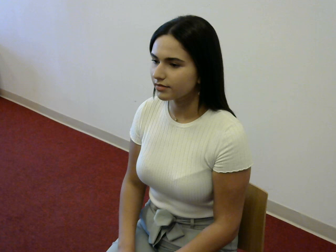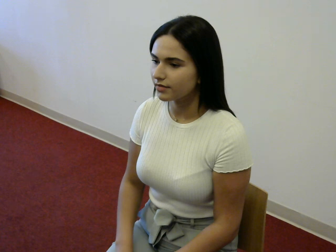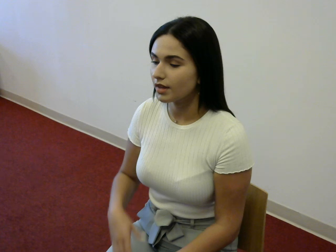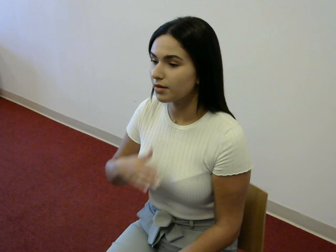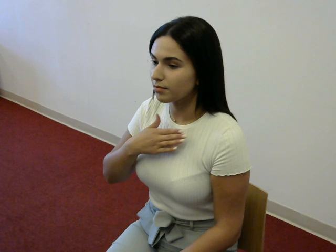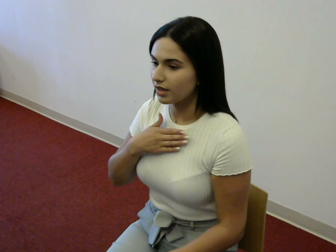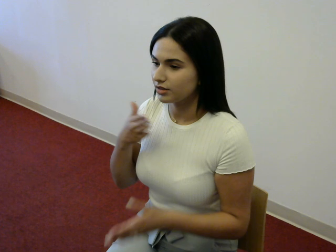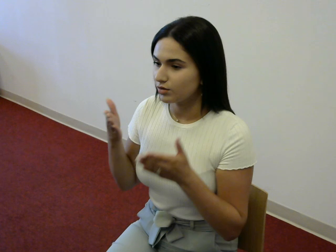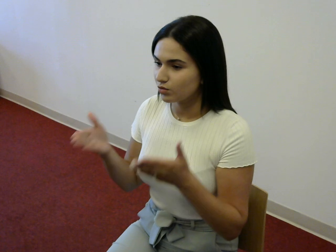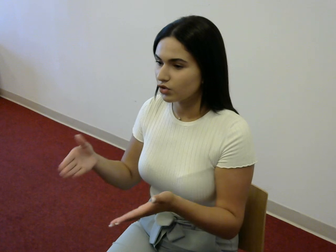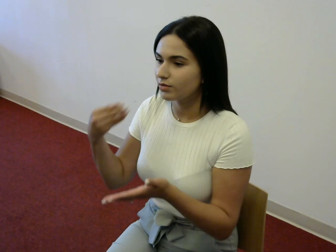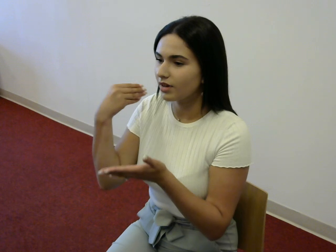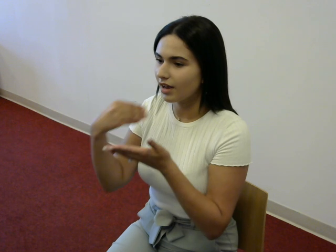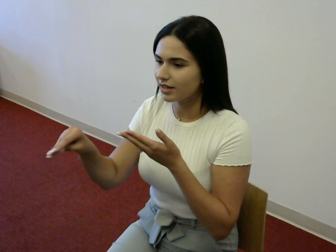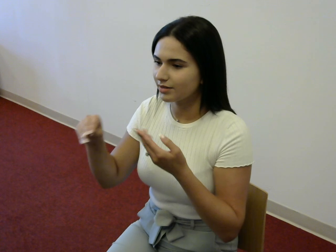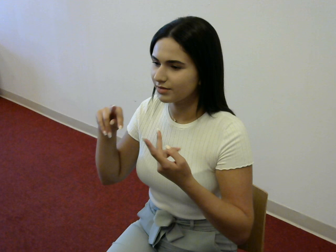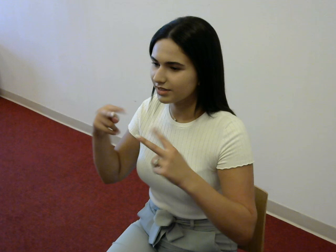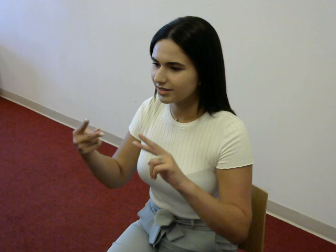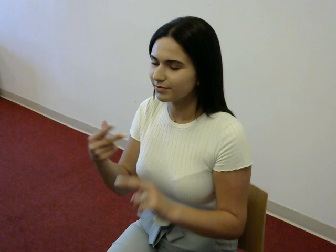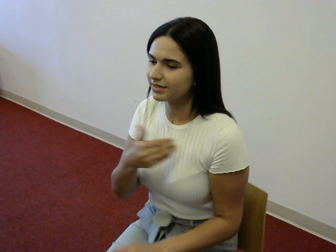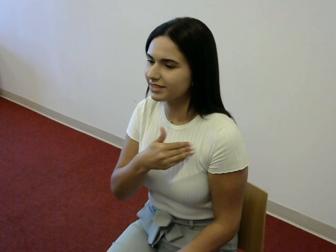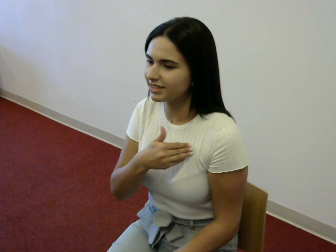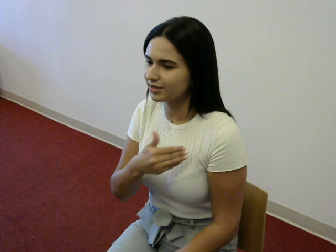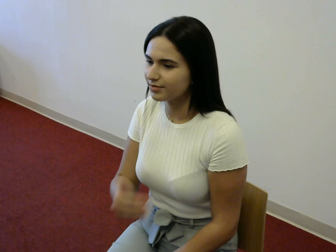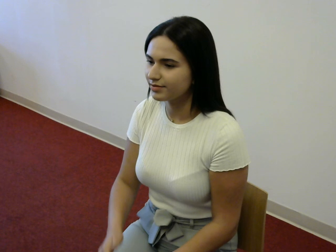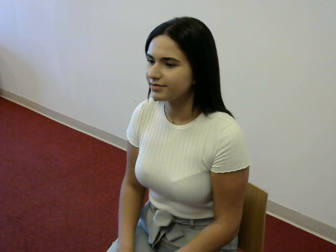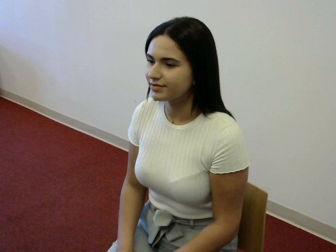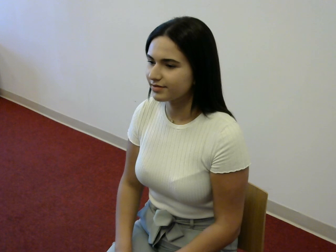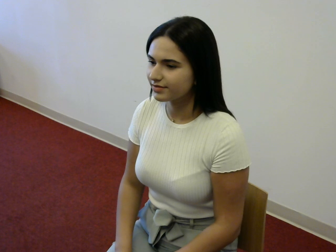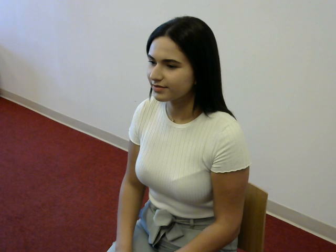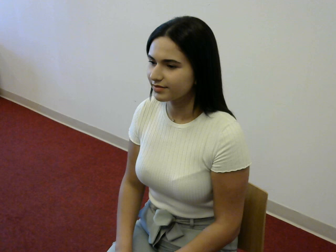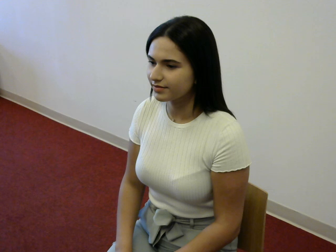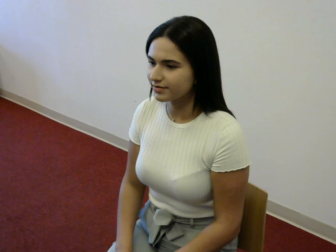Mən buradan aldıqlarımı dəyişmək istəyirəm